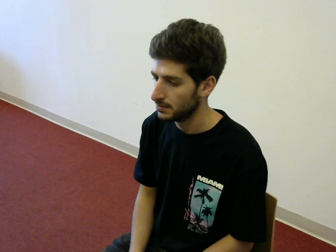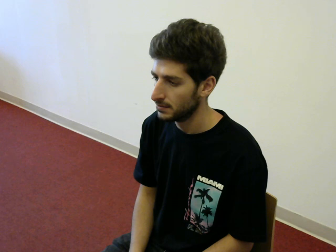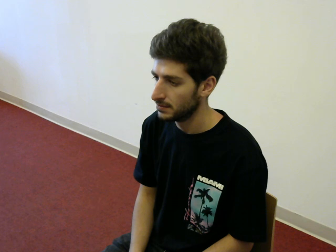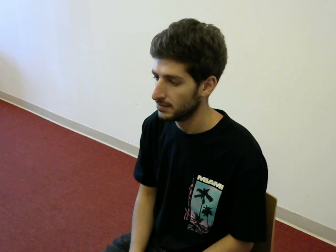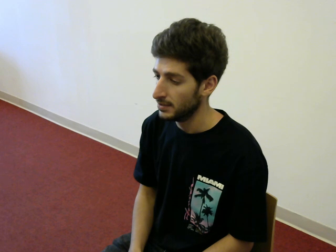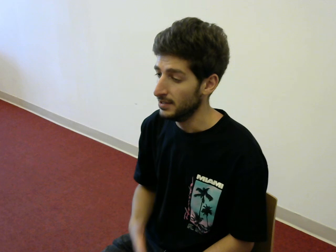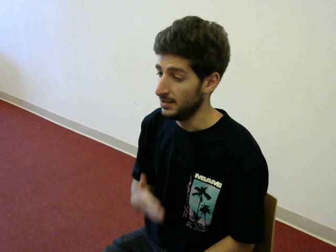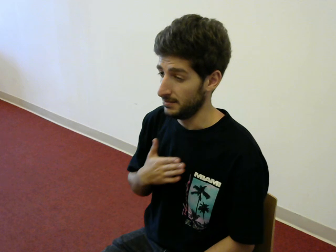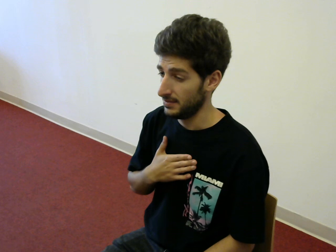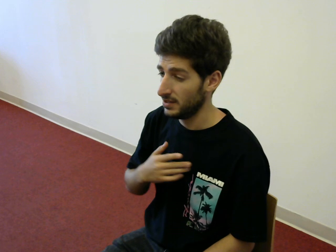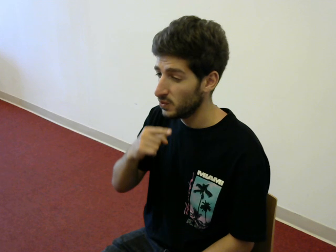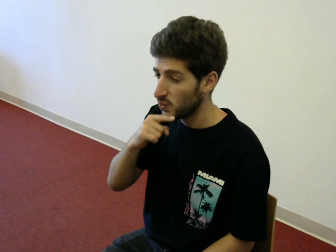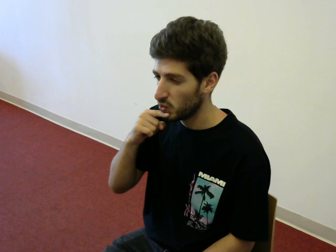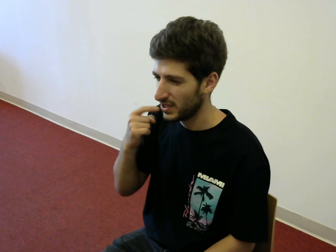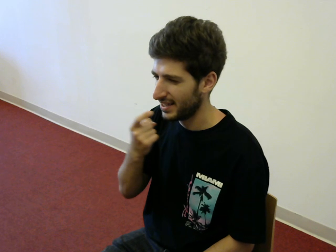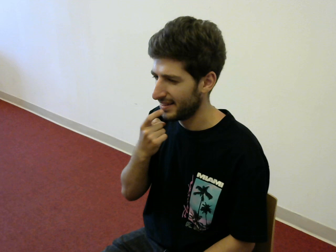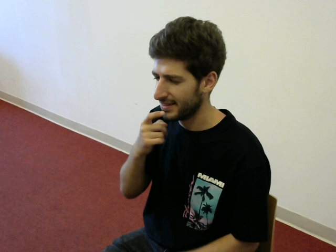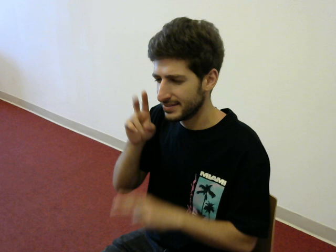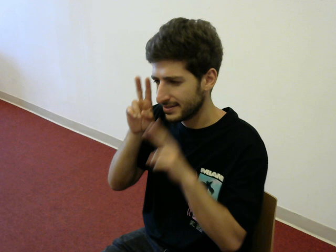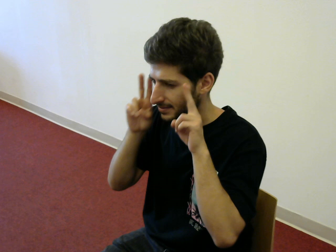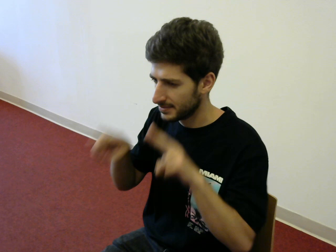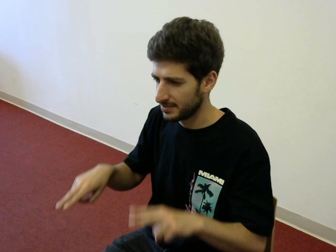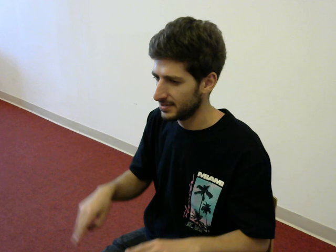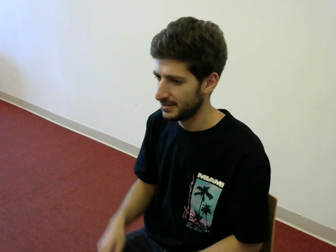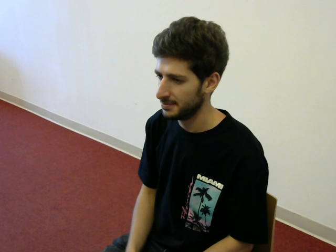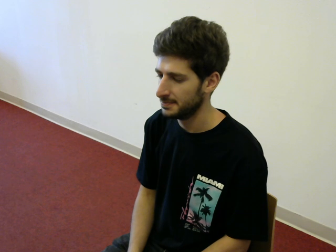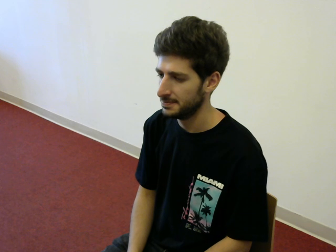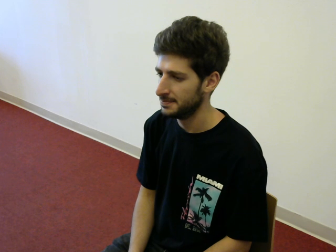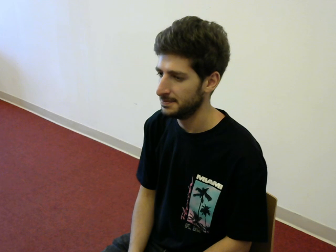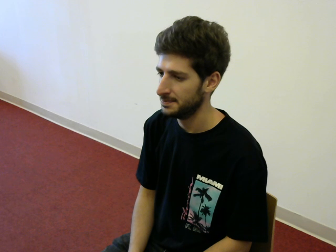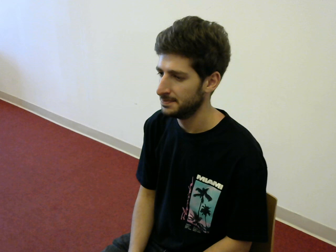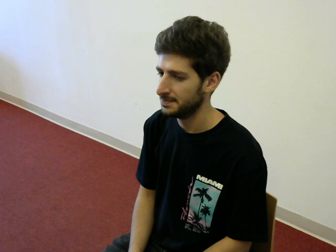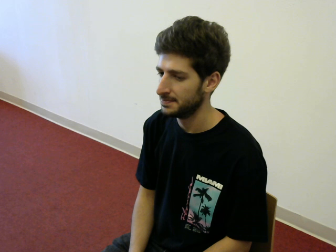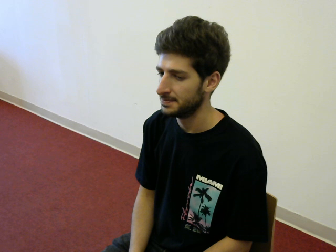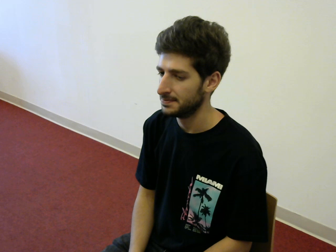Mən rus dilini bilmirəm